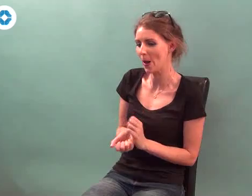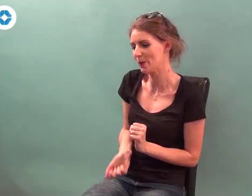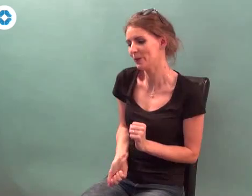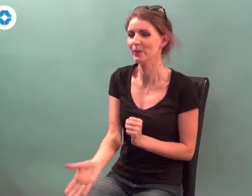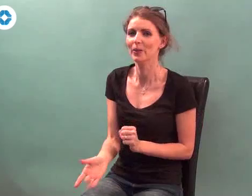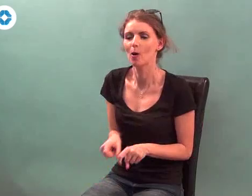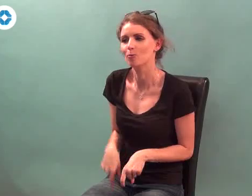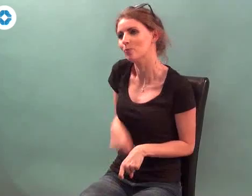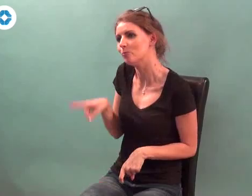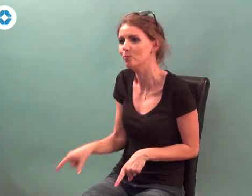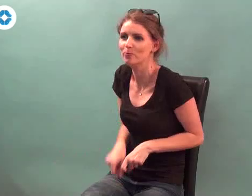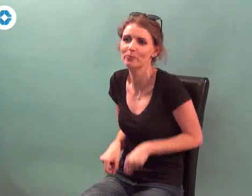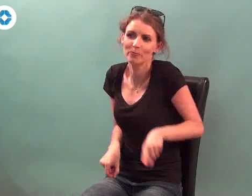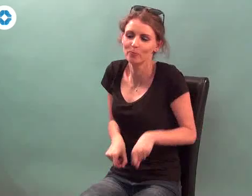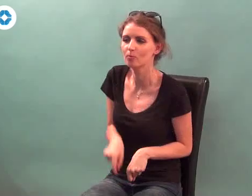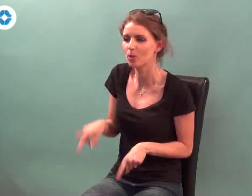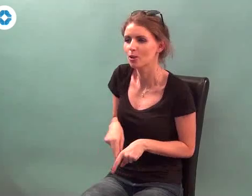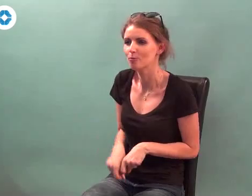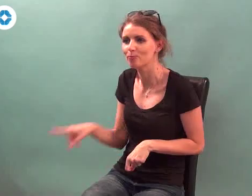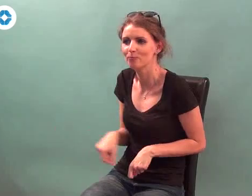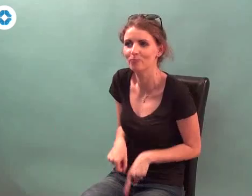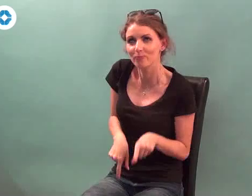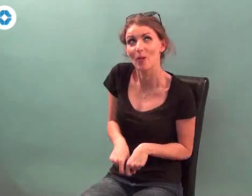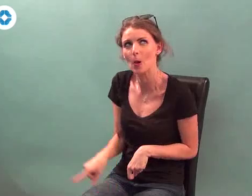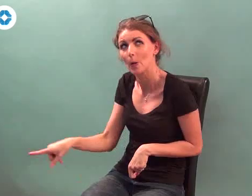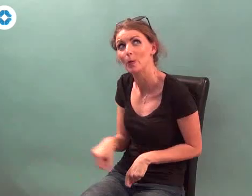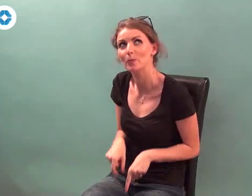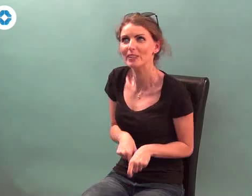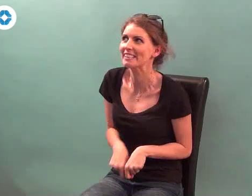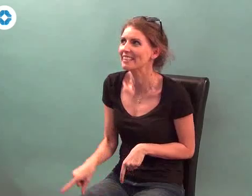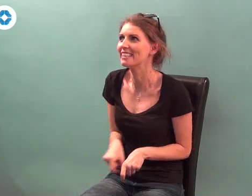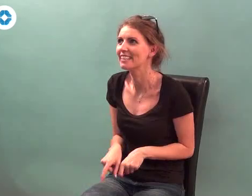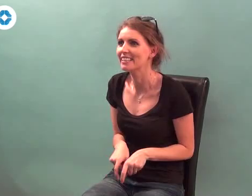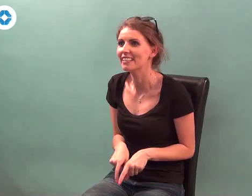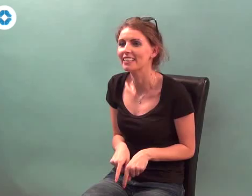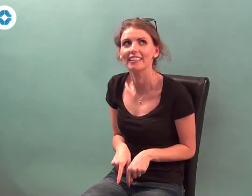Wyrzuca kamienie na ziemię i przebiera nogami.